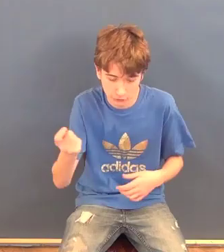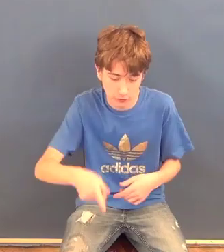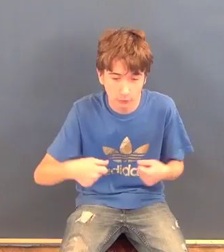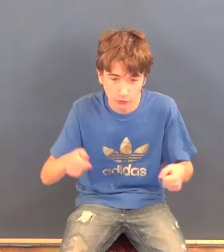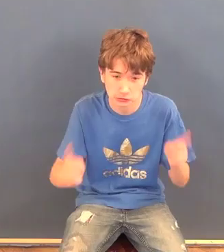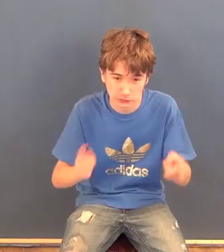Na motorze jedzie się szybko.